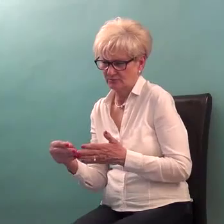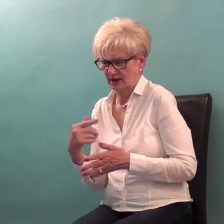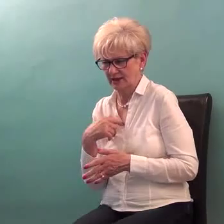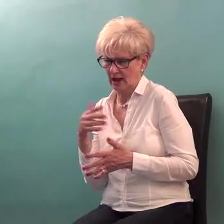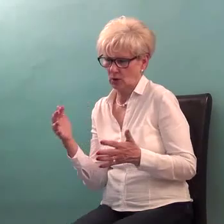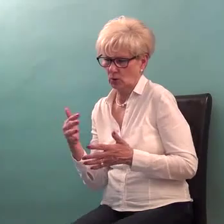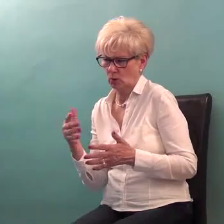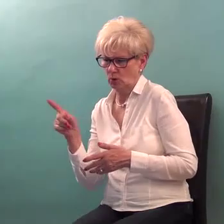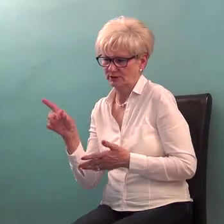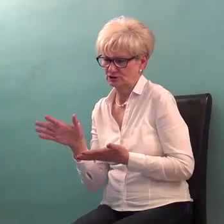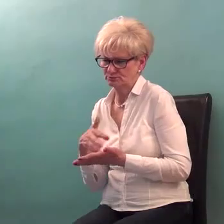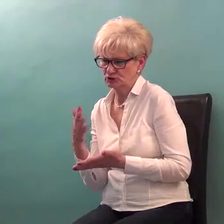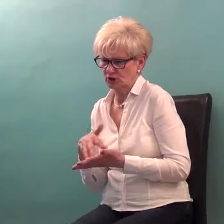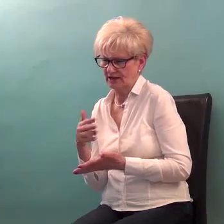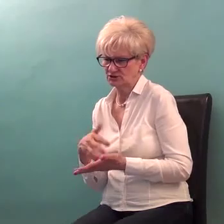Ja idę do klubu sprzątać.